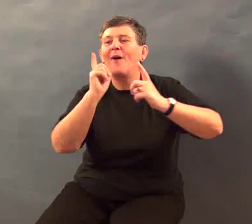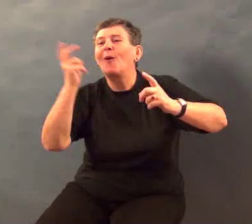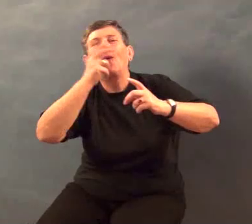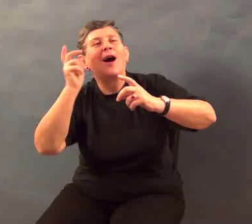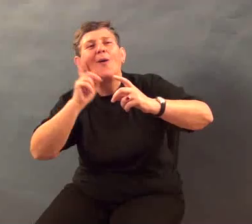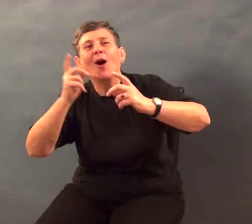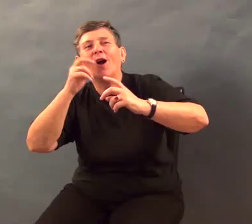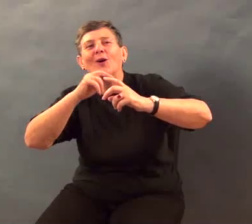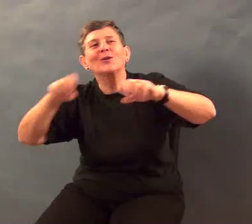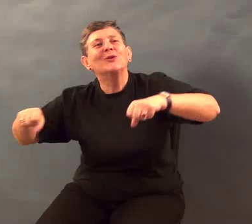Chłopak, mijając ją, ogląda się za nią, trzymając kosz z gruszkami.